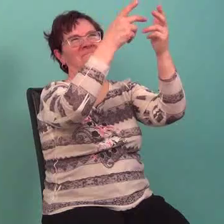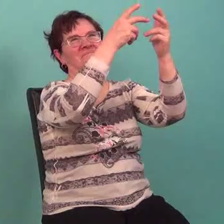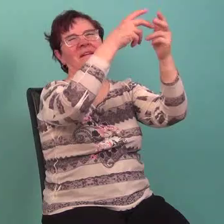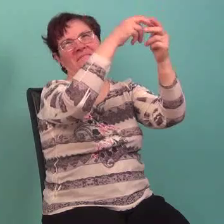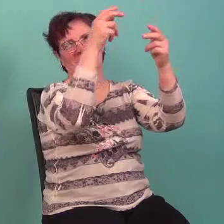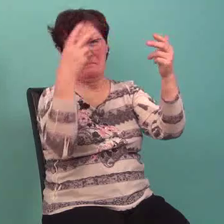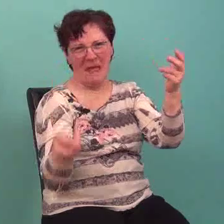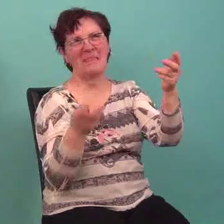Kot spadł, a potem...